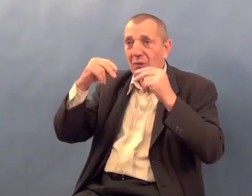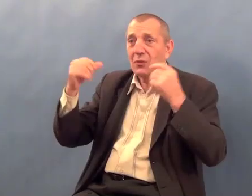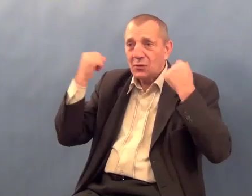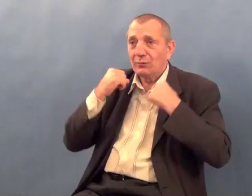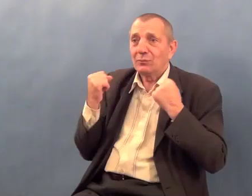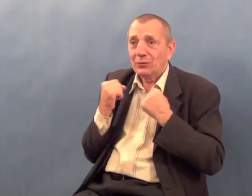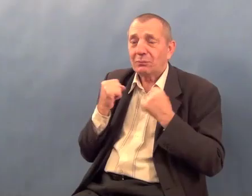Ubranie wiszące zakłada na siebie.